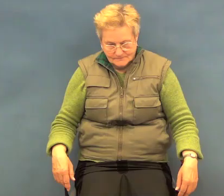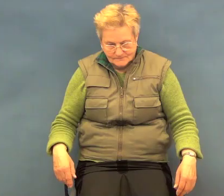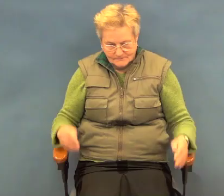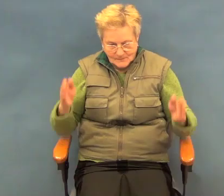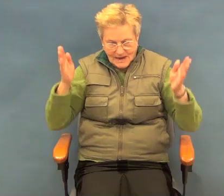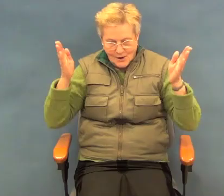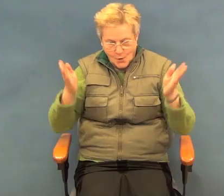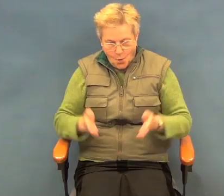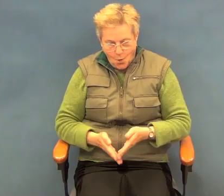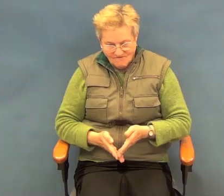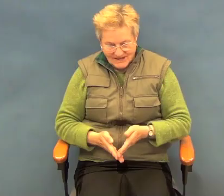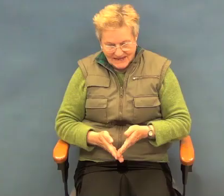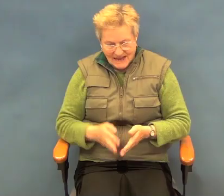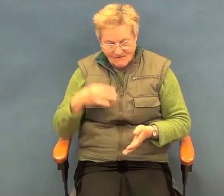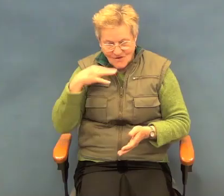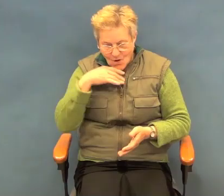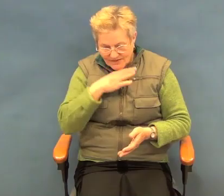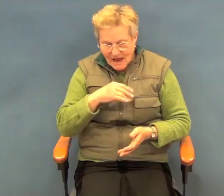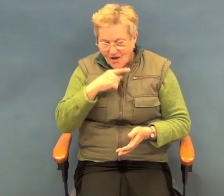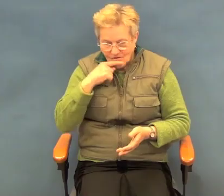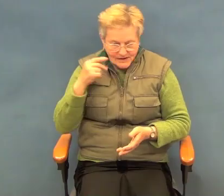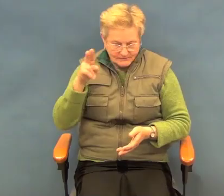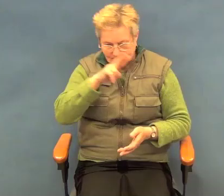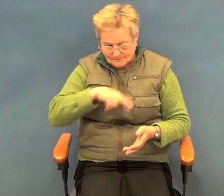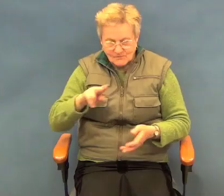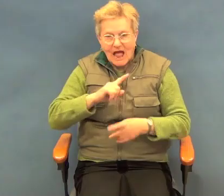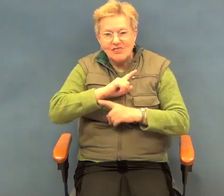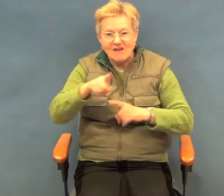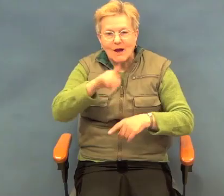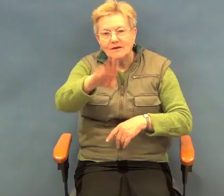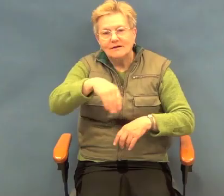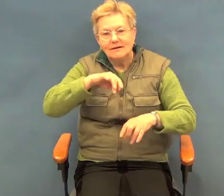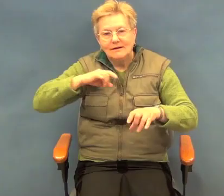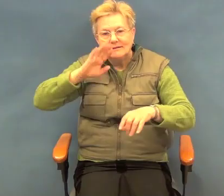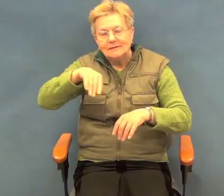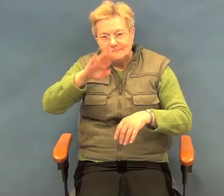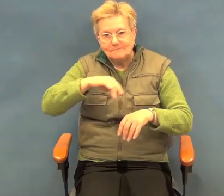Rów, woda i czerwona obwódka oznaczająca zakaz.